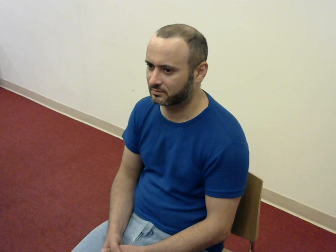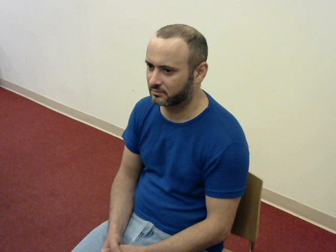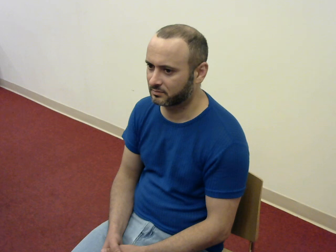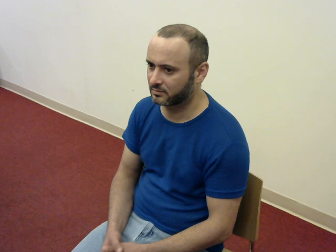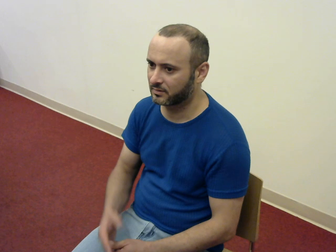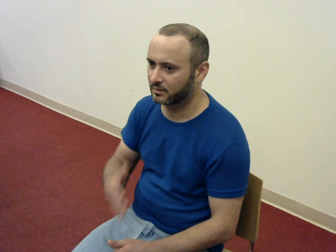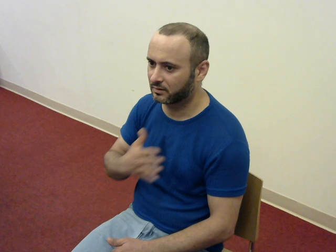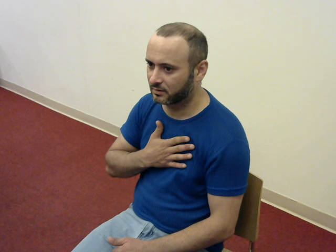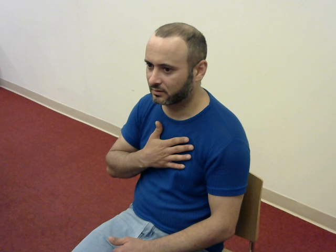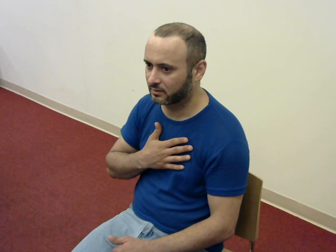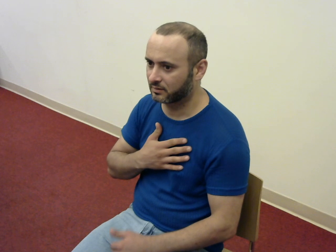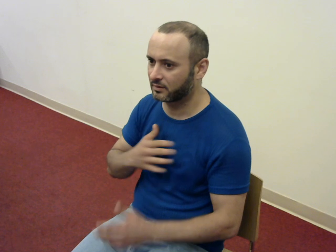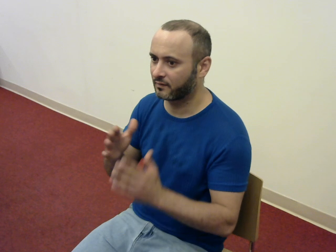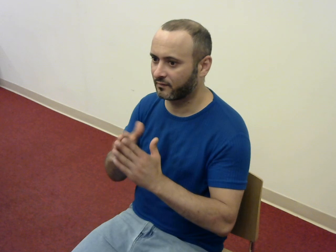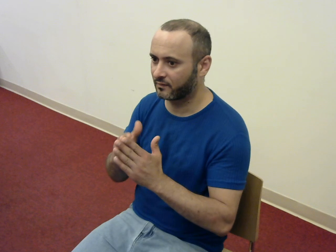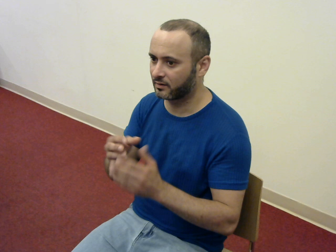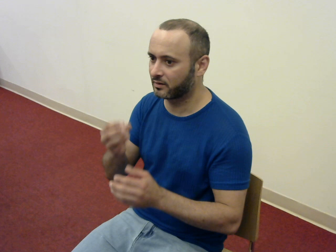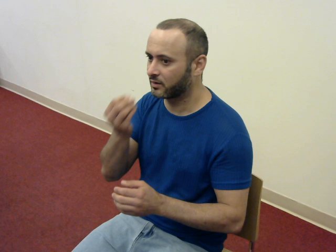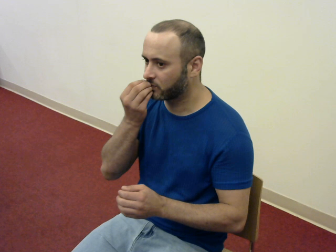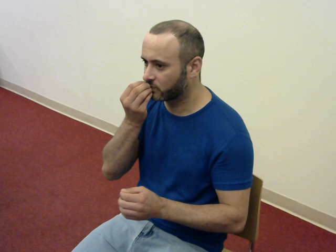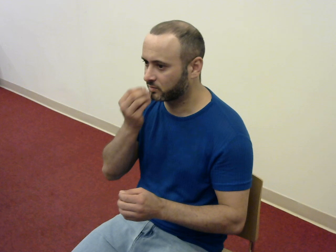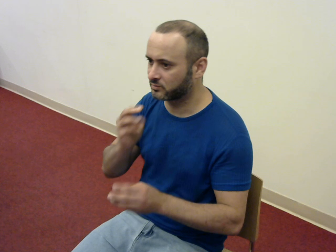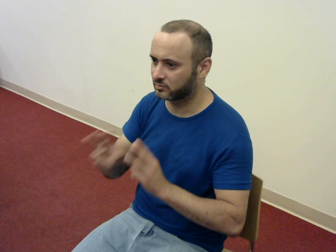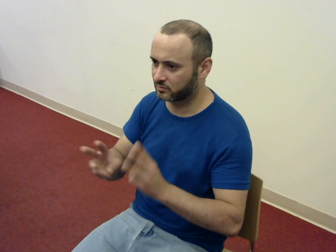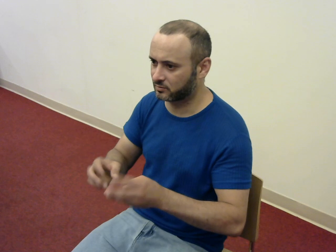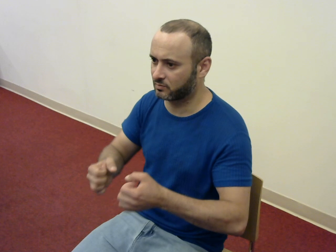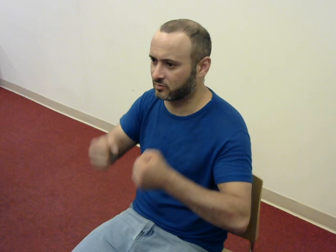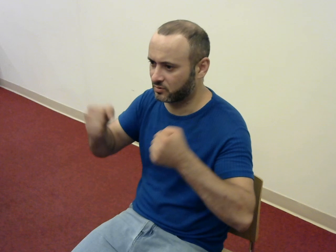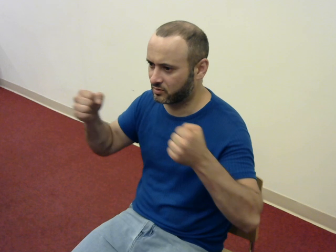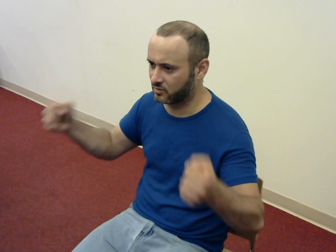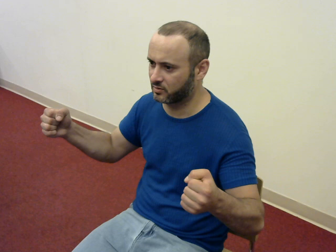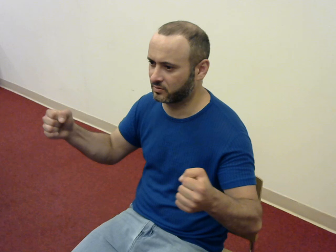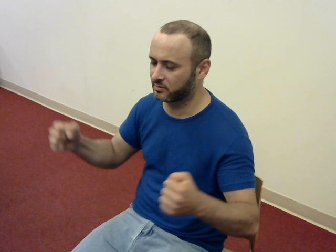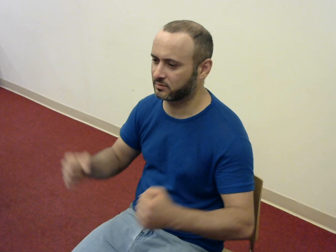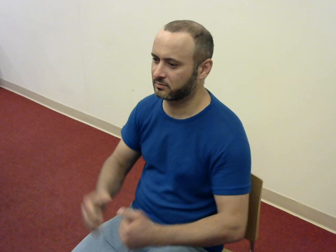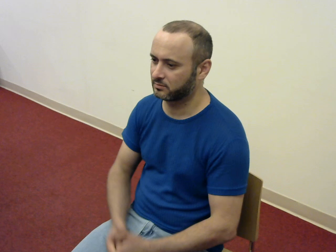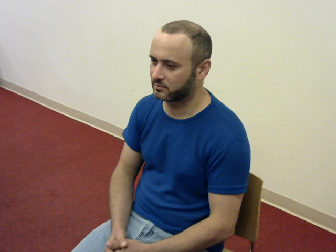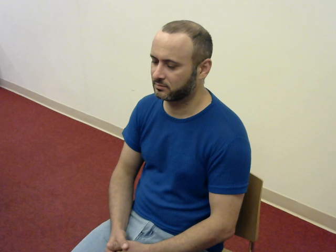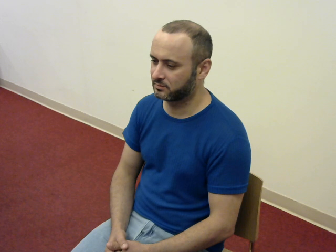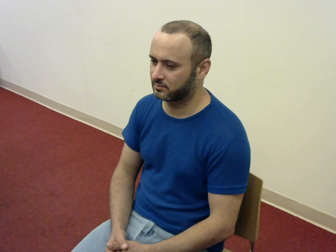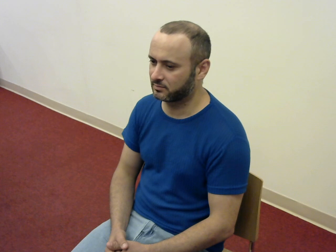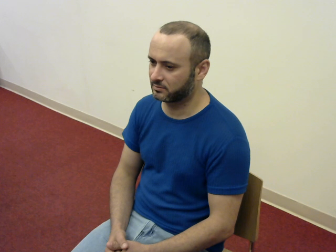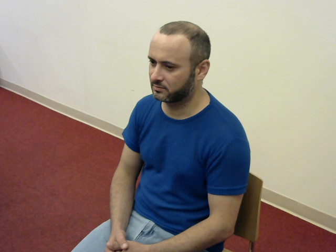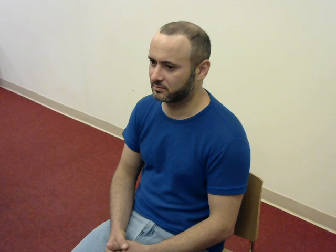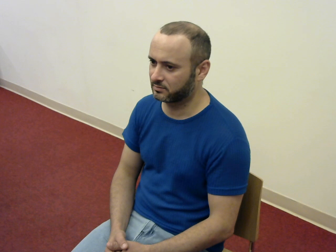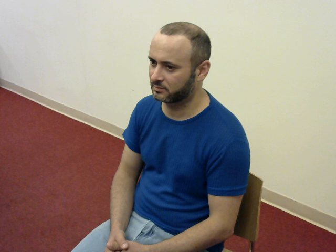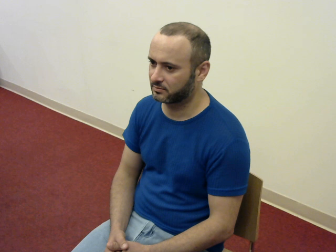Mənim evimin mətbəxi genişdir